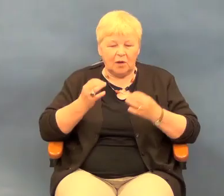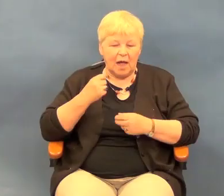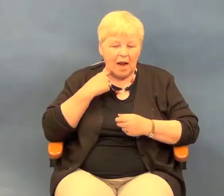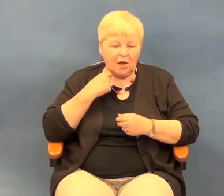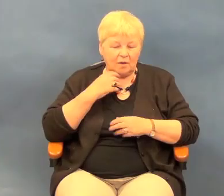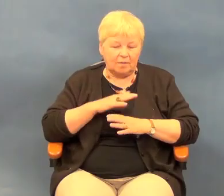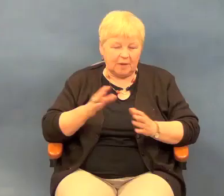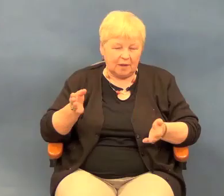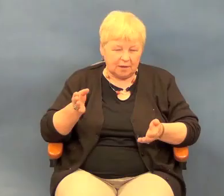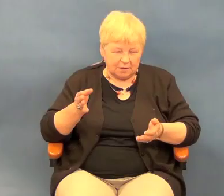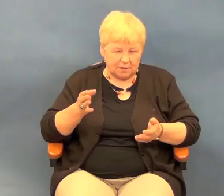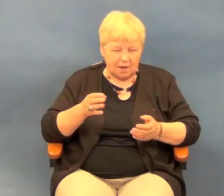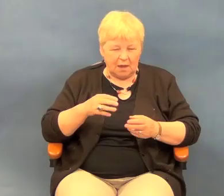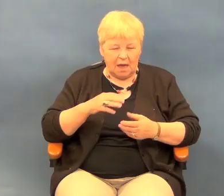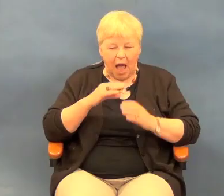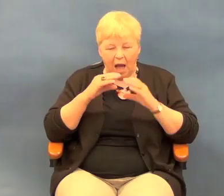Nie ma, bez alkoholu bez procentów.